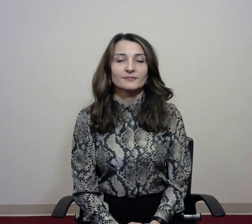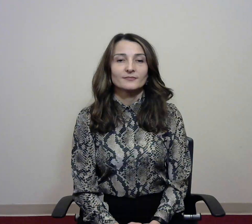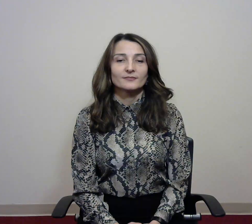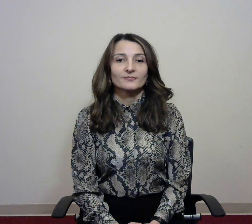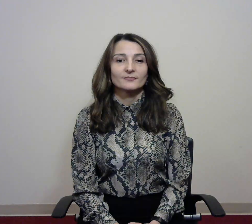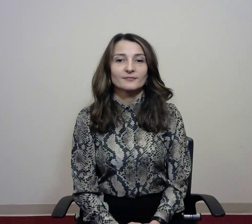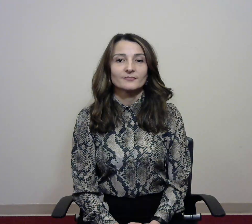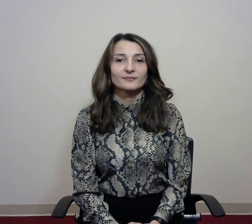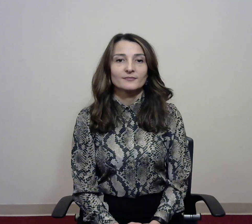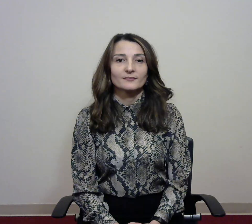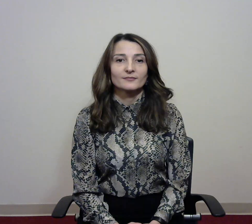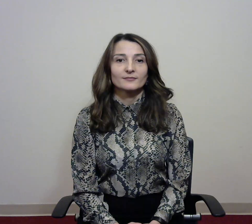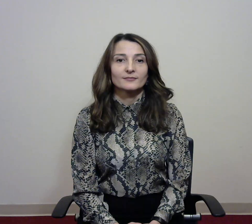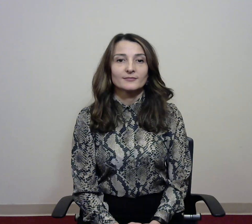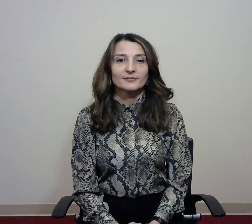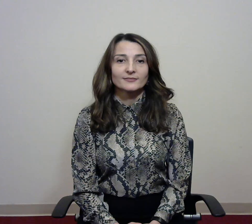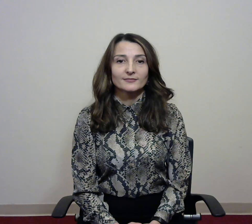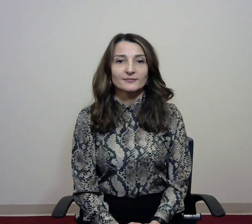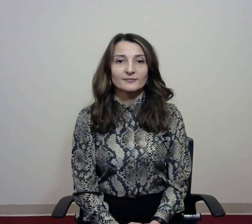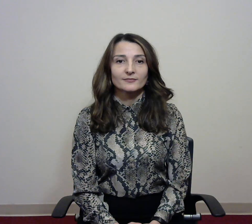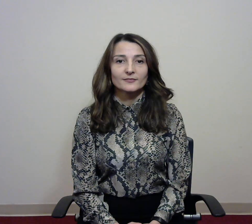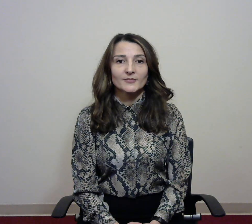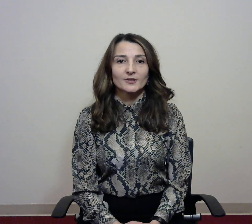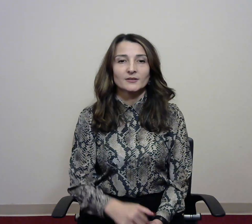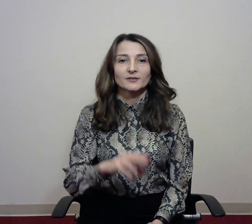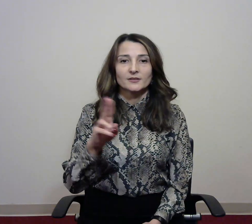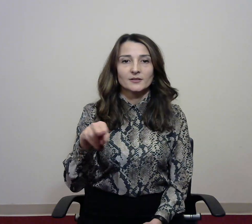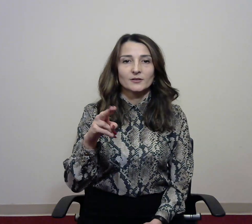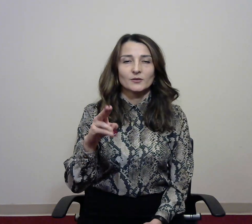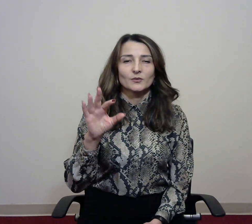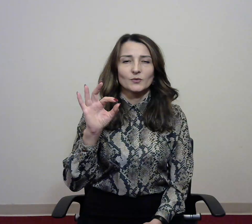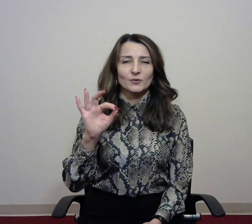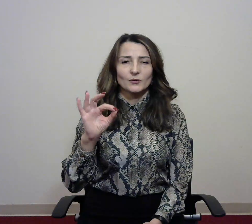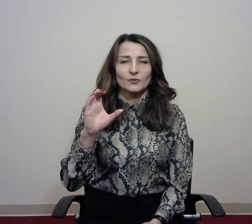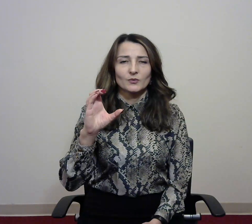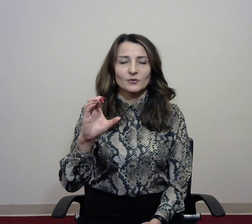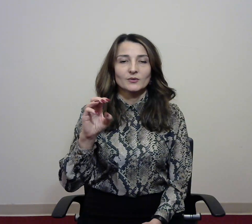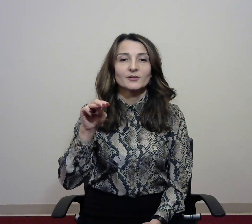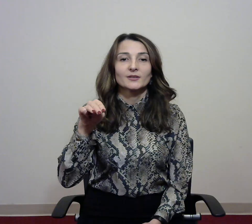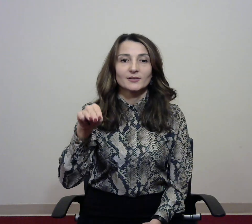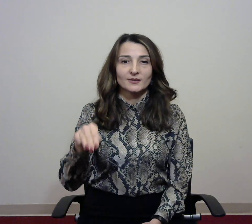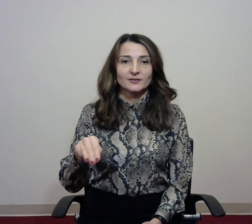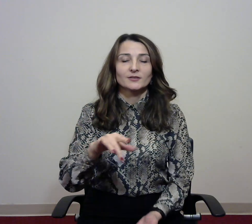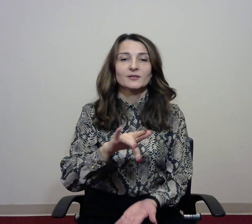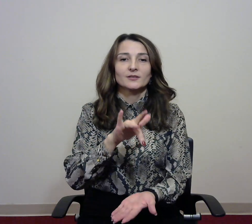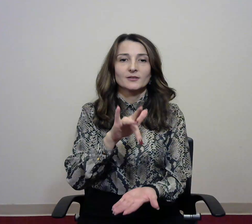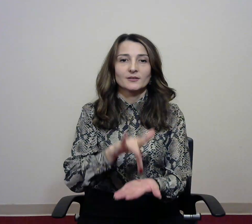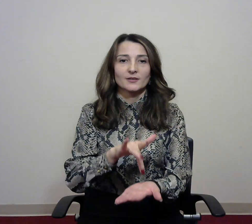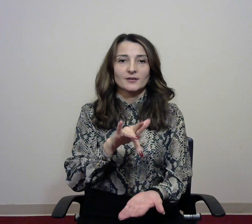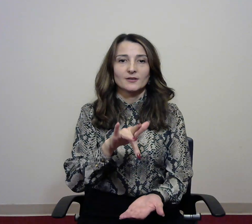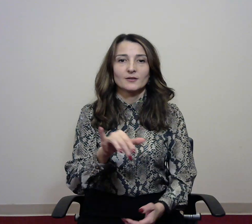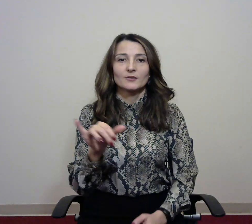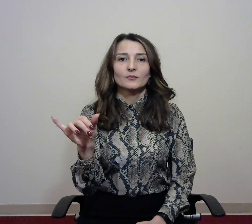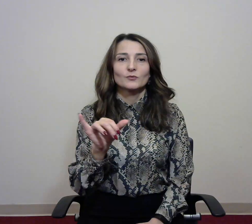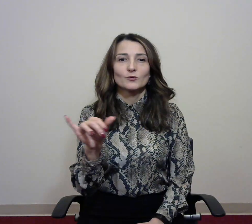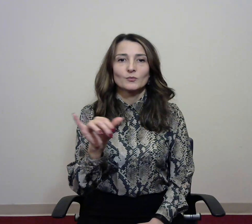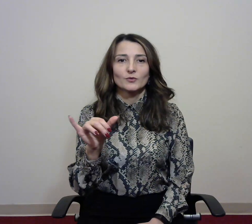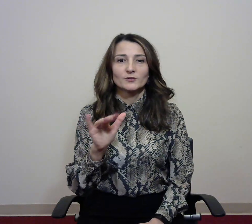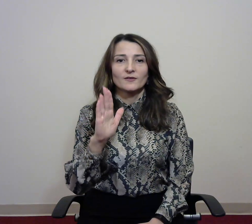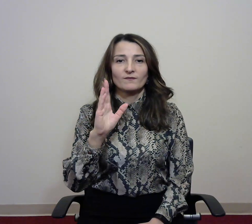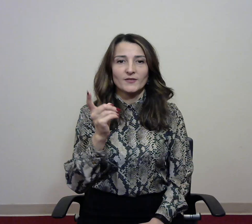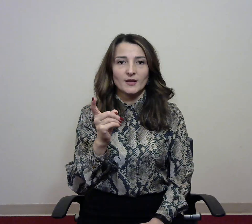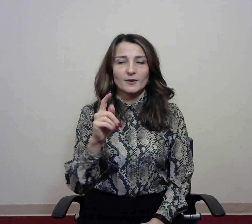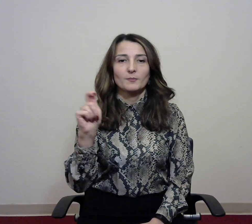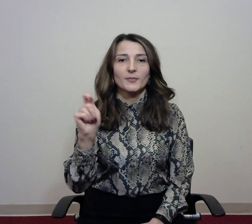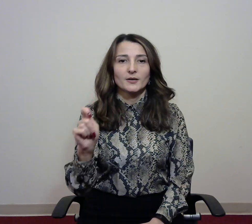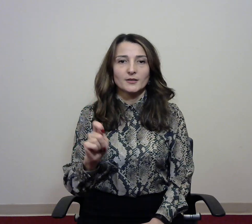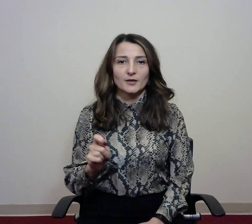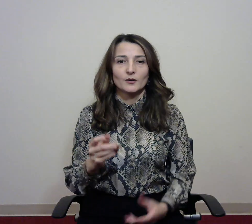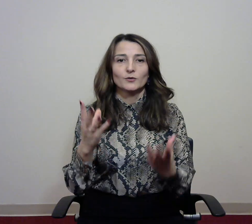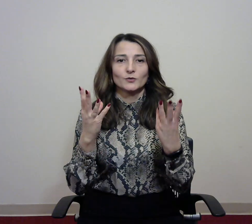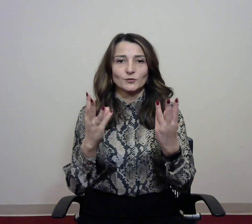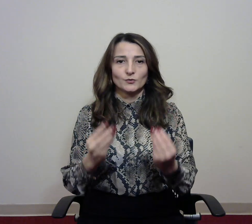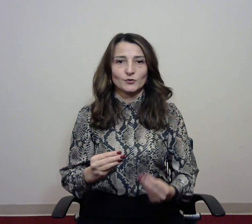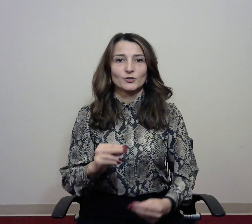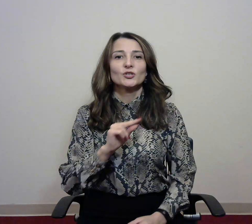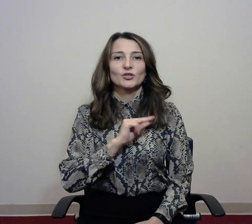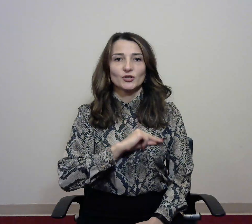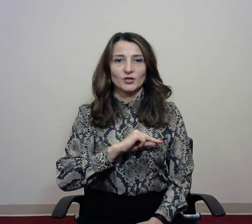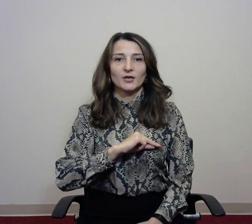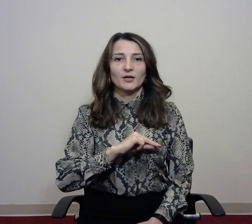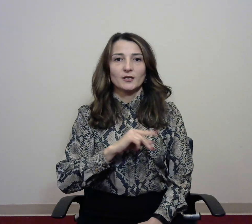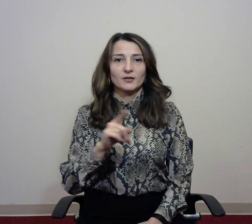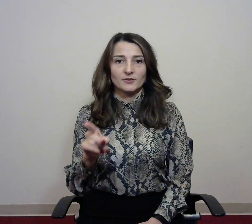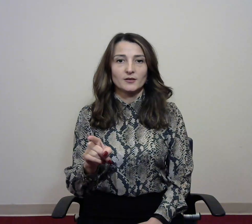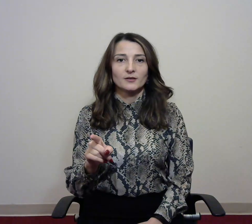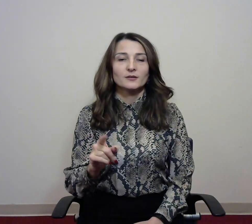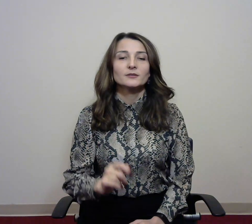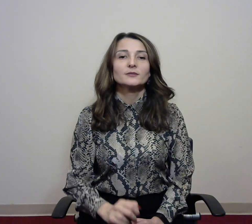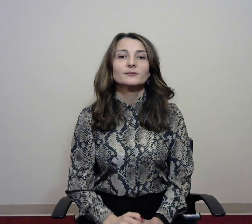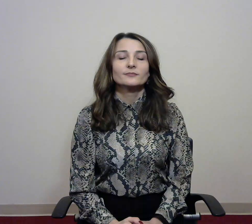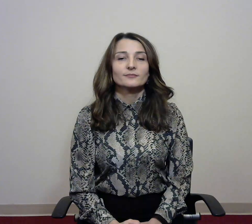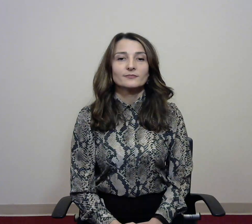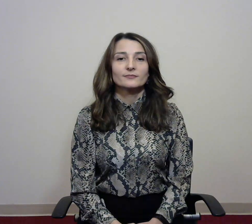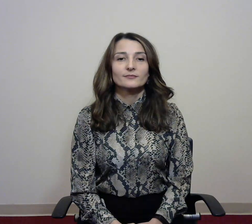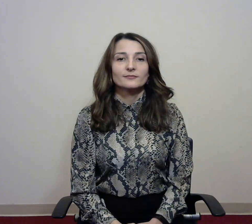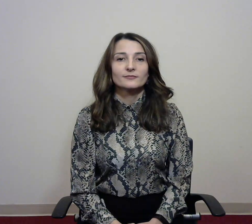DOST mərkəzləri şənbə və bazar günü işləyirmi?